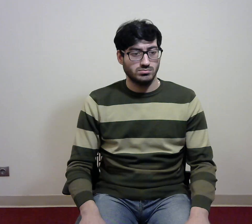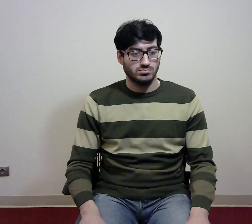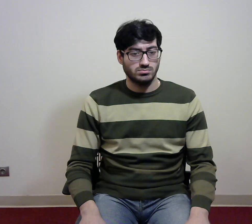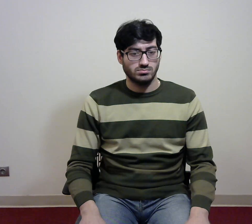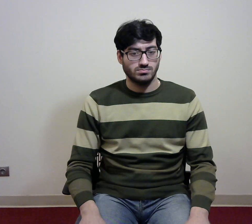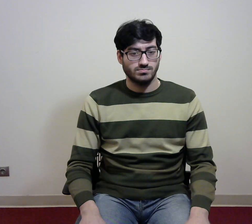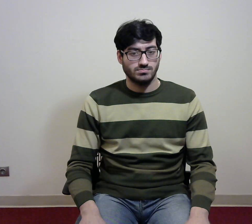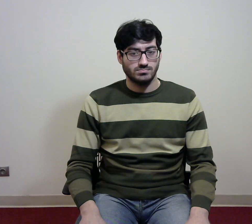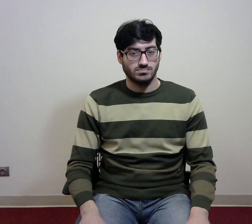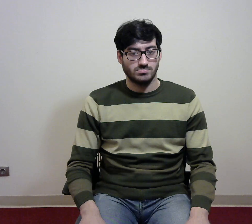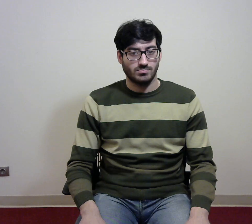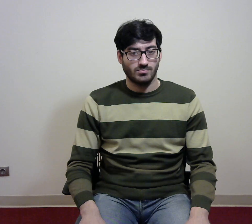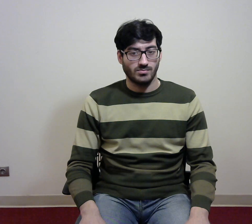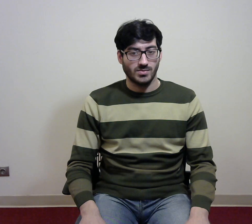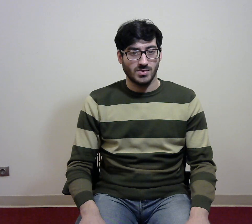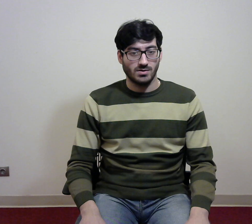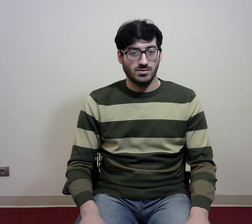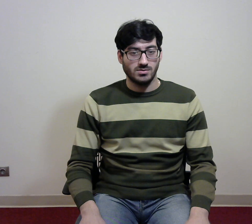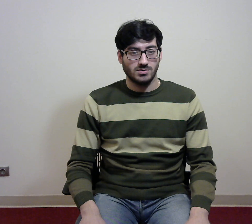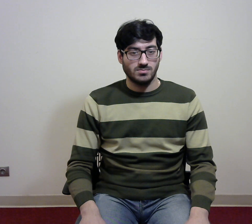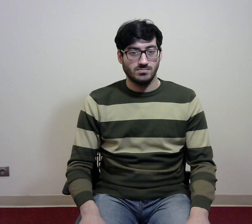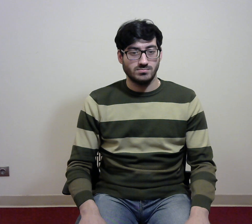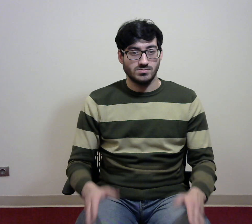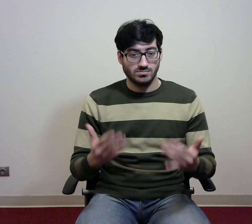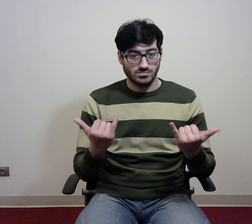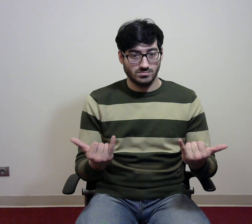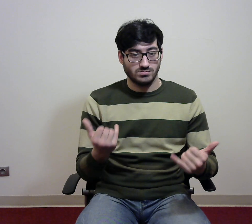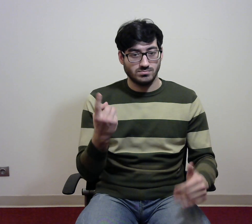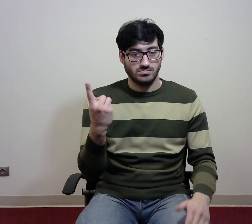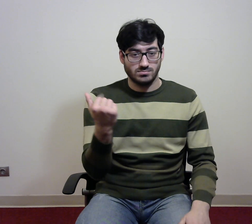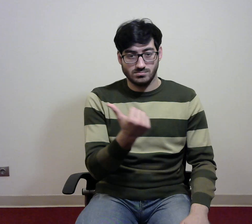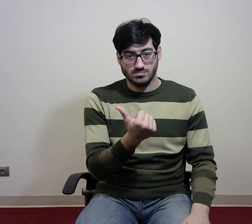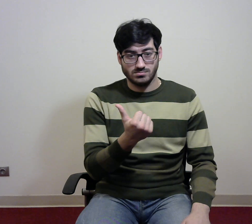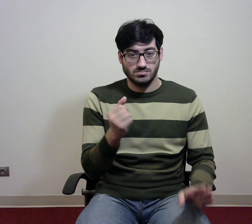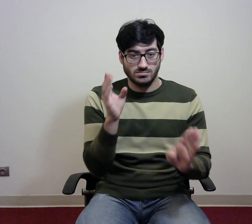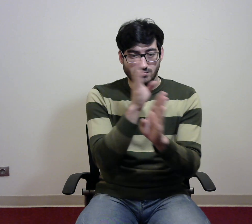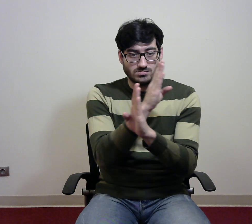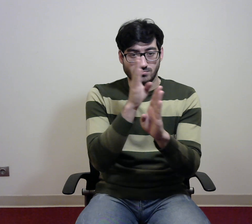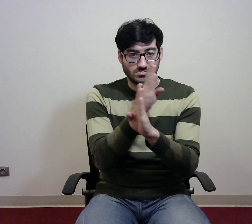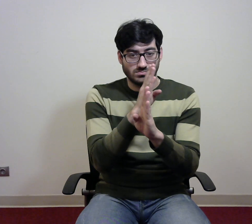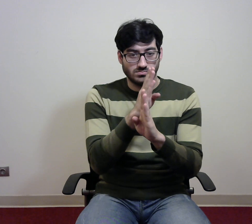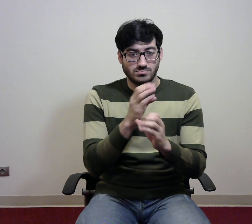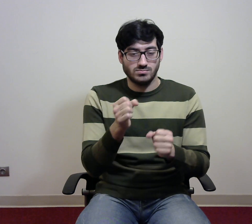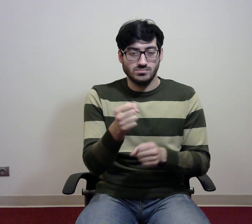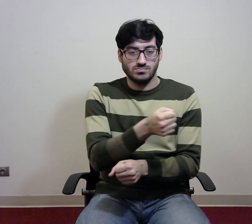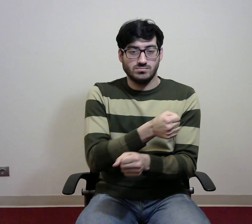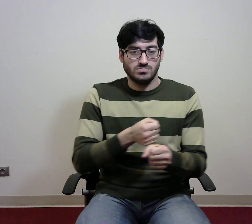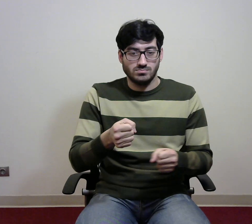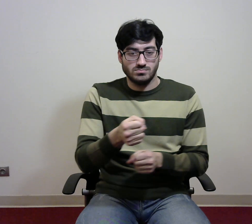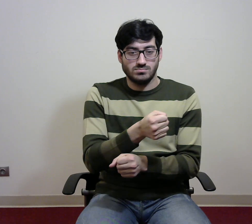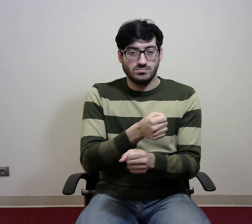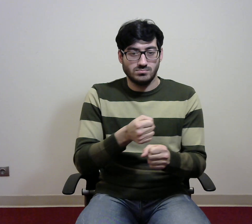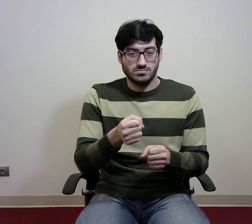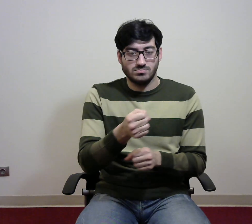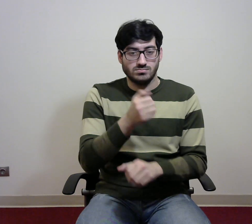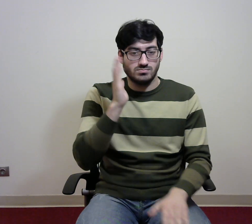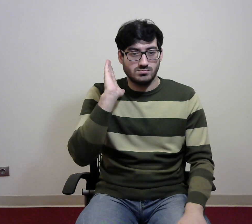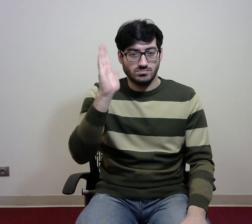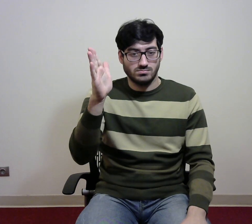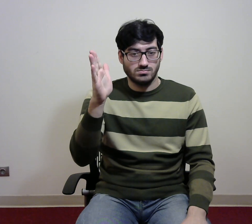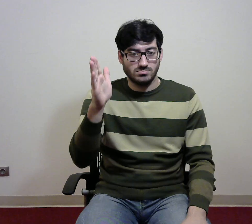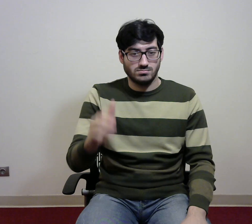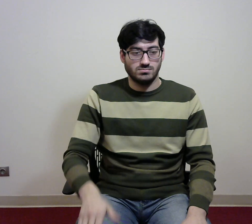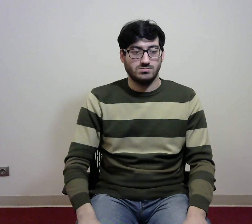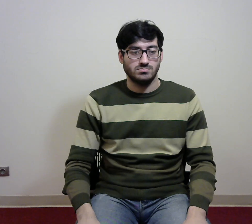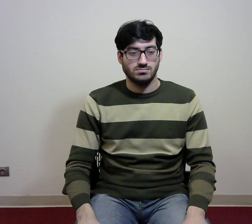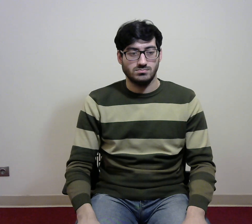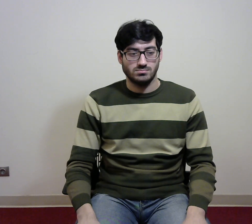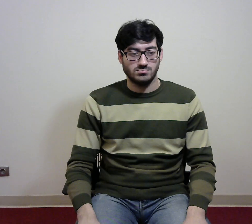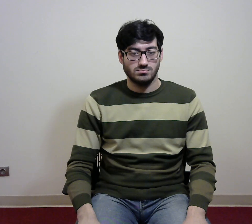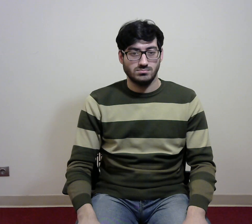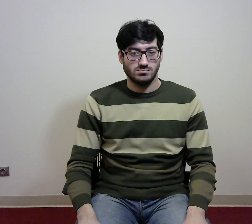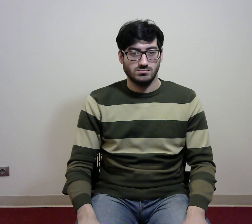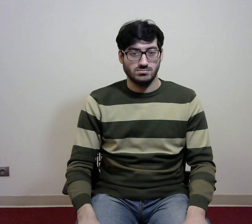Bu həftə hava küləkli olacaq